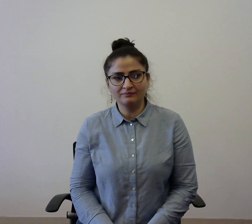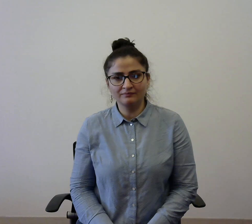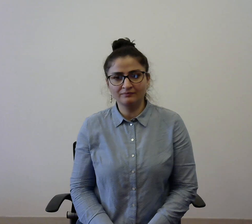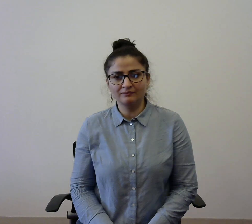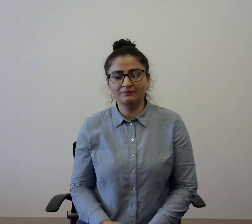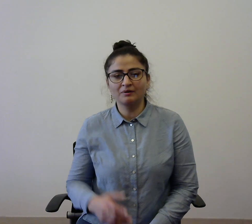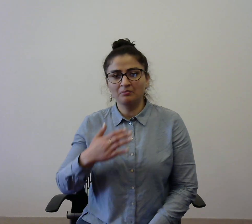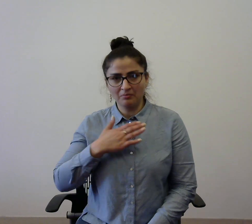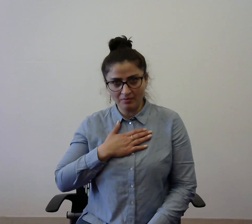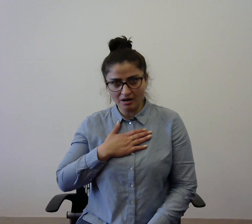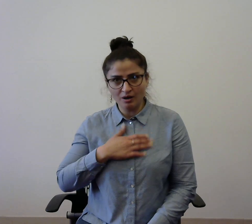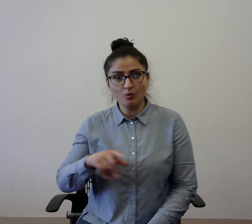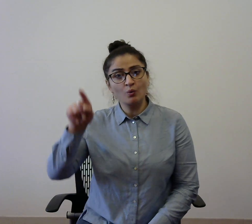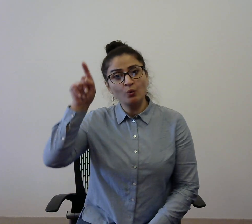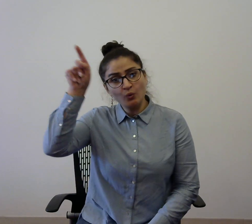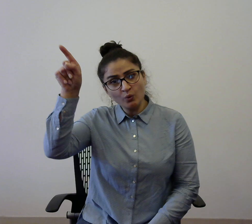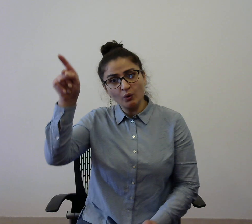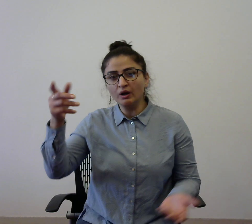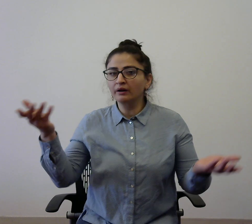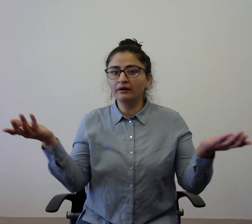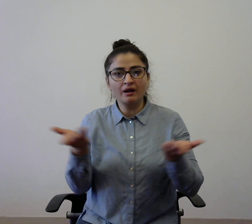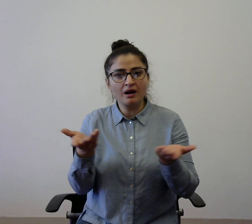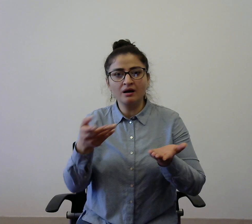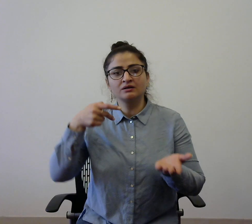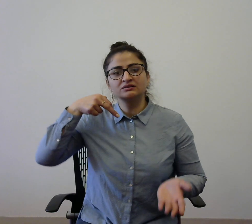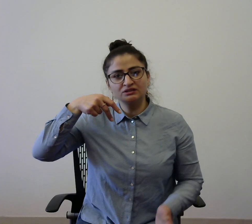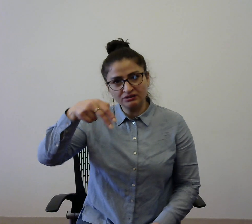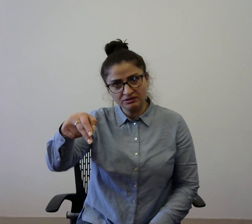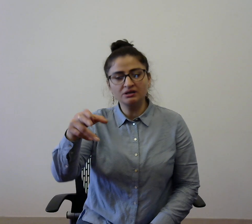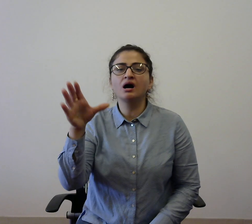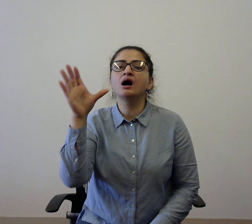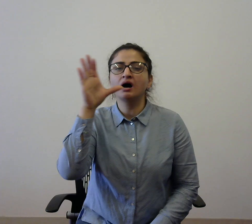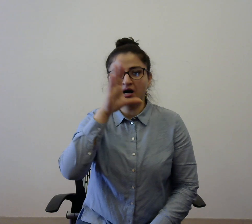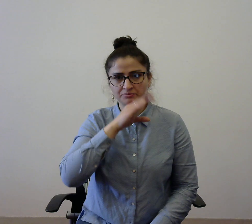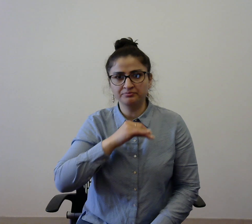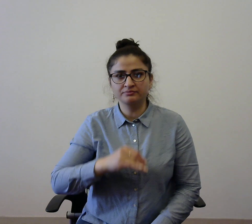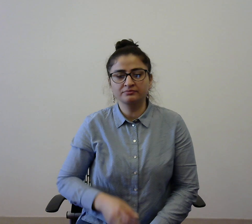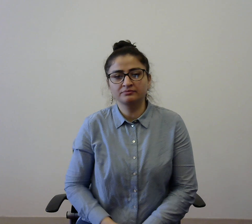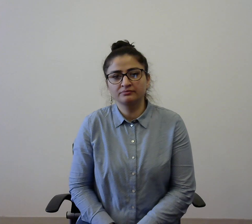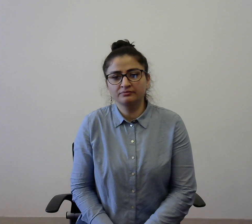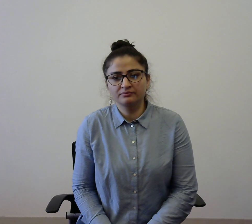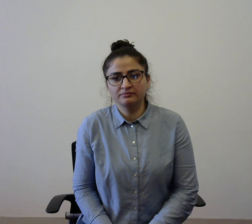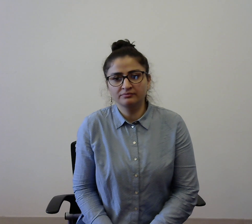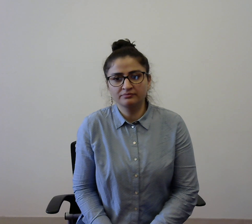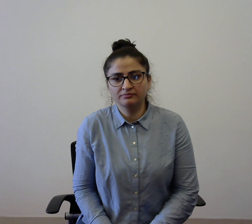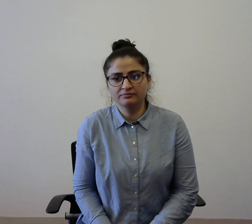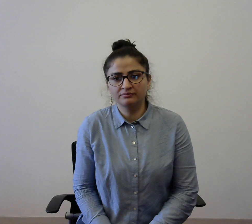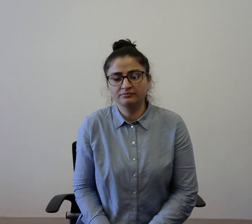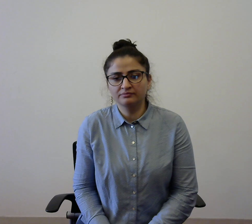Mən ora necə gedə bilərəm?